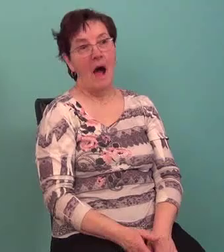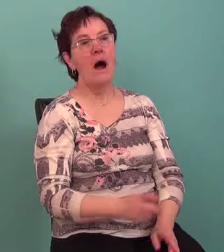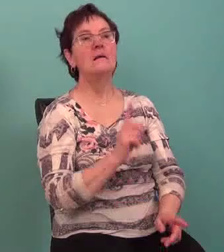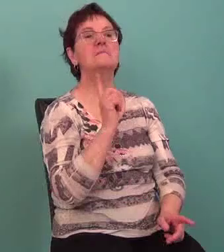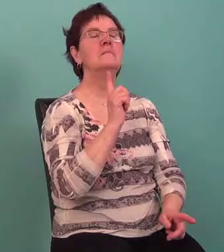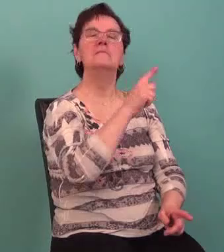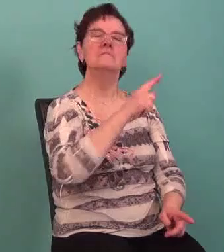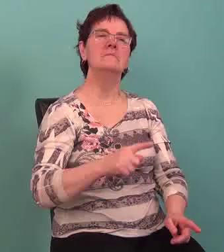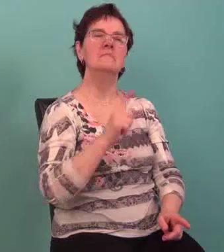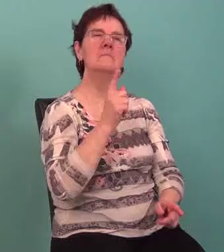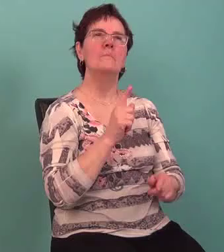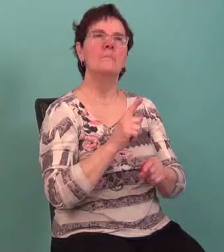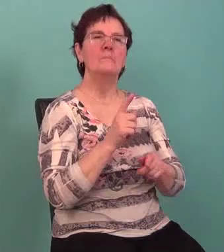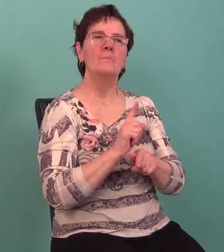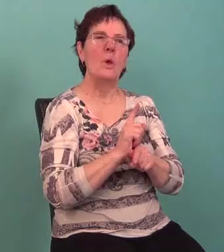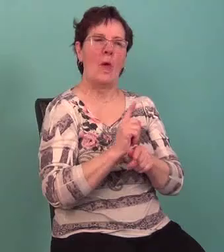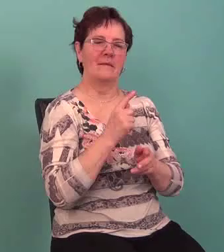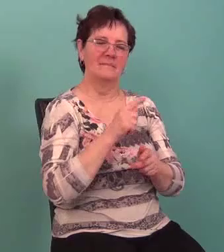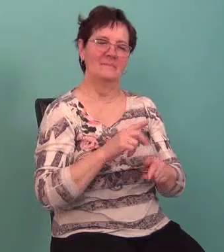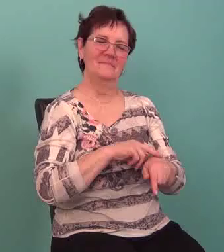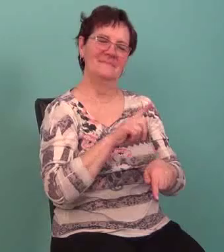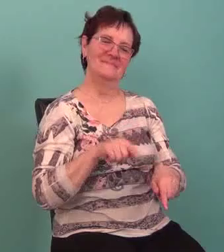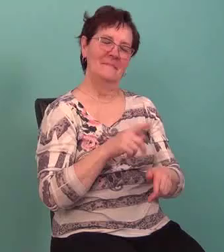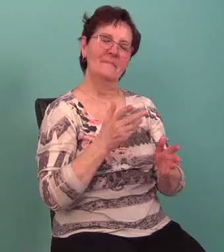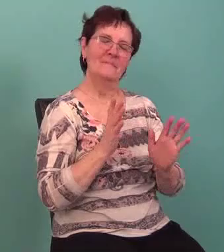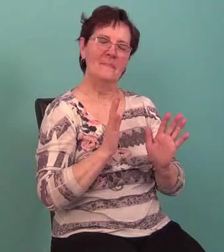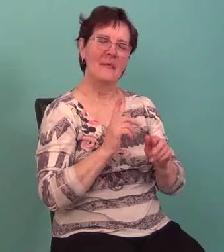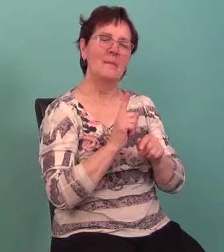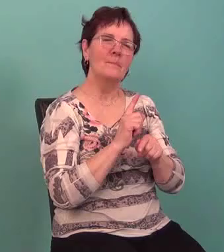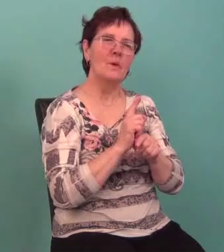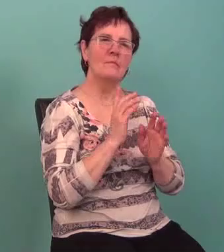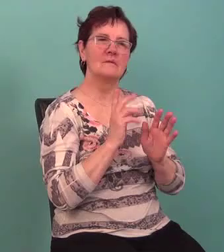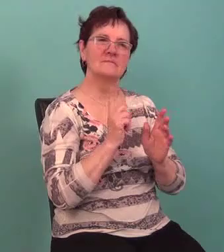Okrągły znak zakazu może oznaczać zakaz czasowy, nie wiem.